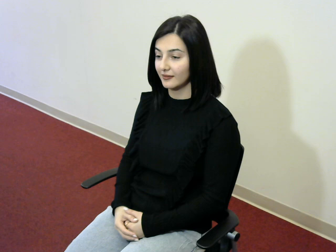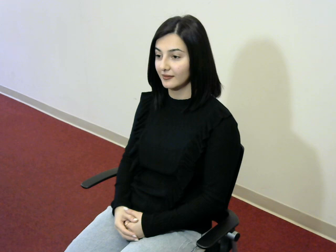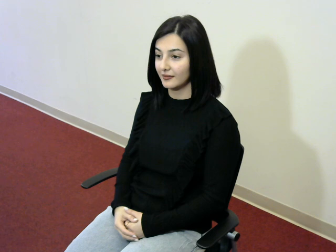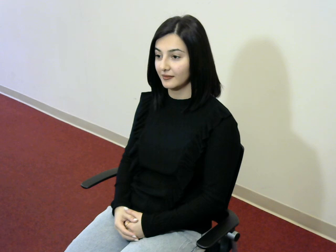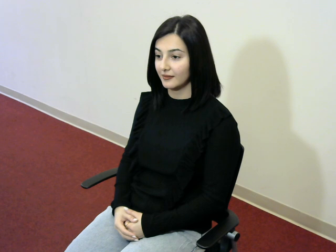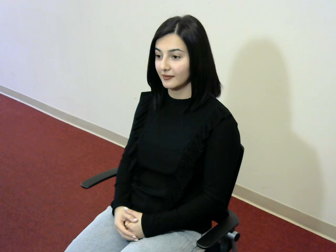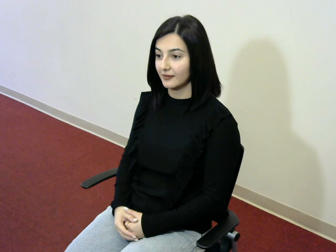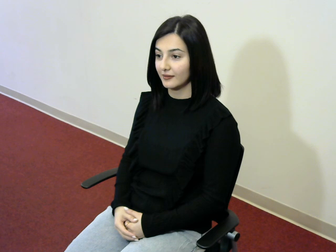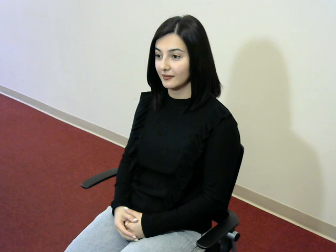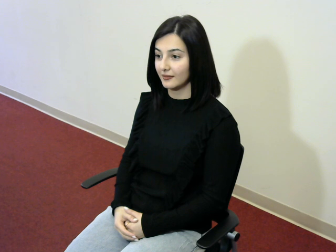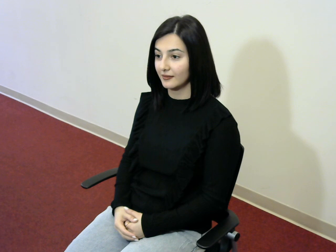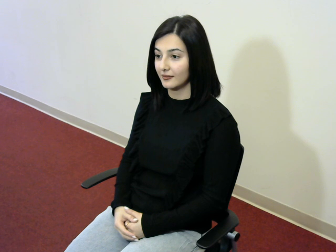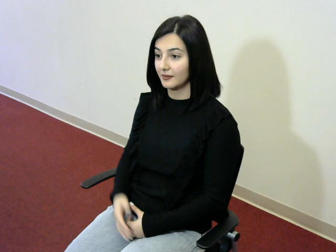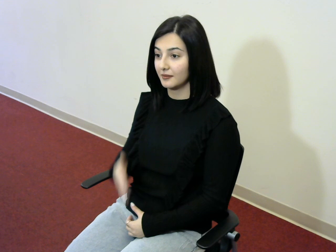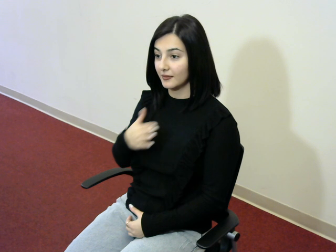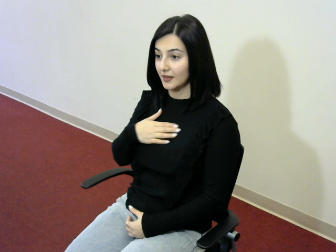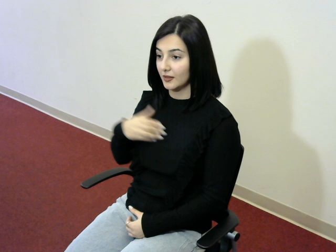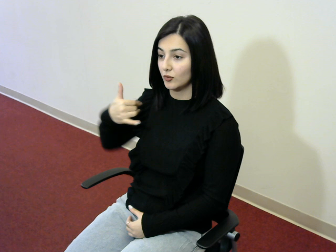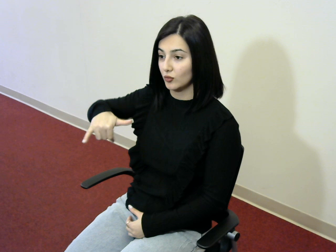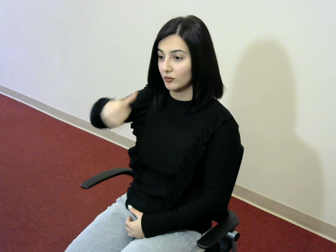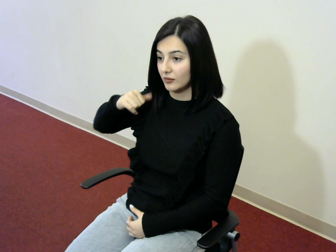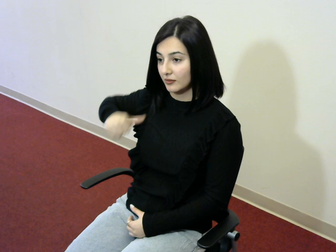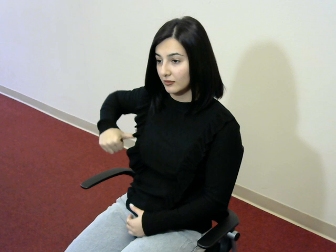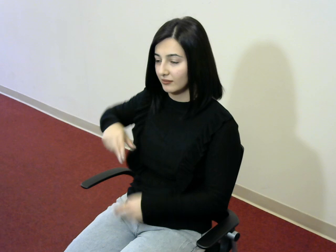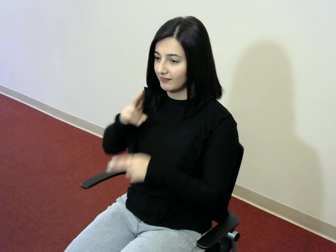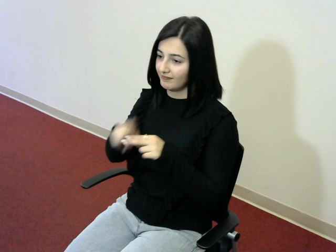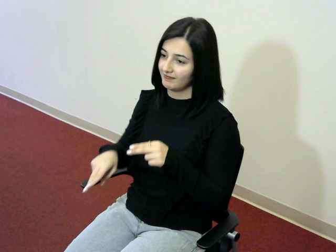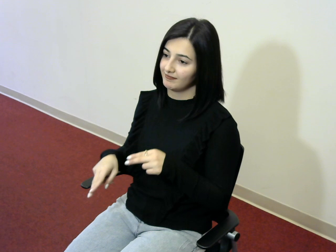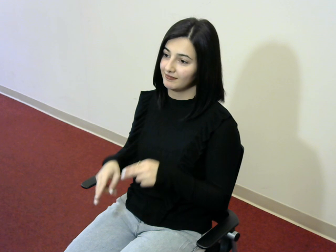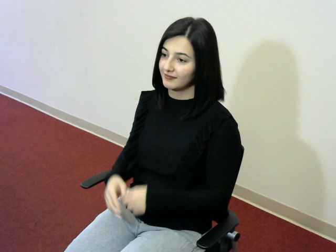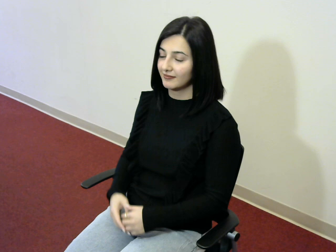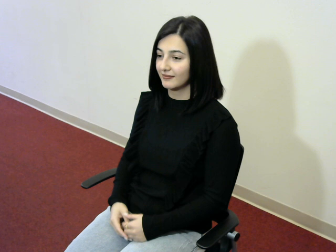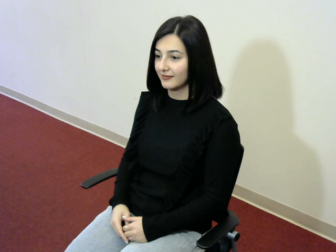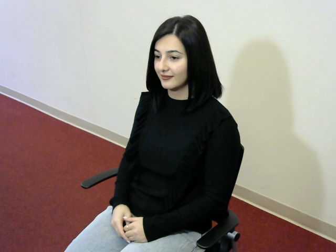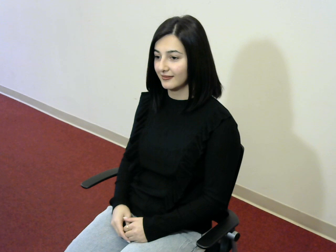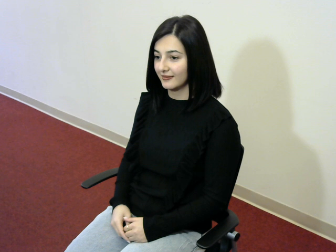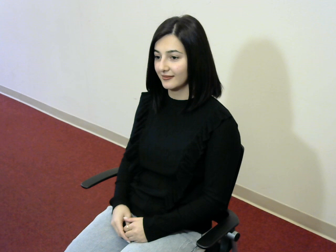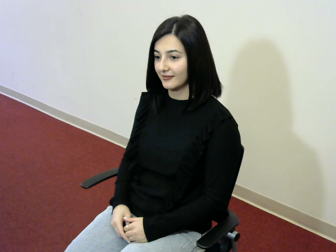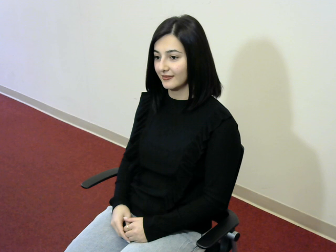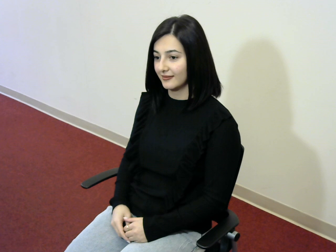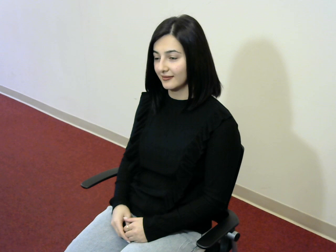Mən çantamı itirmişəm